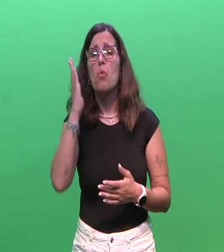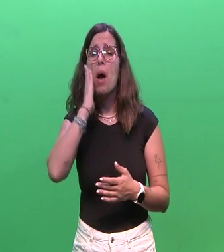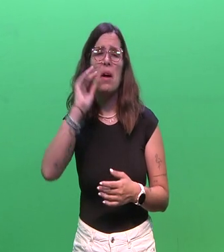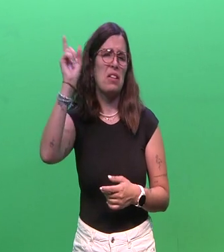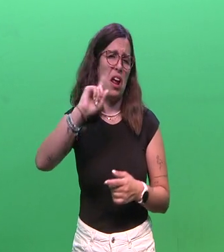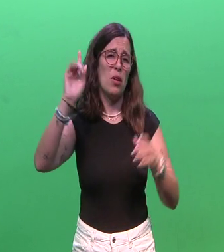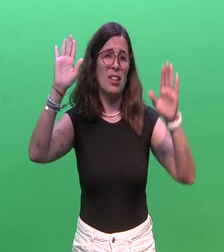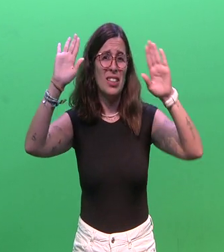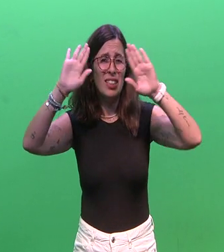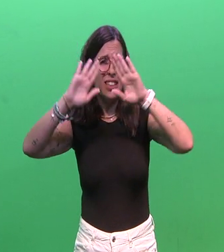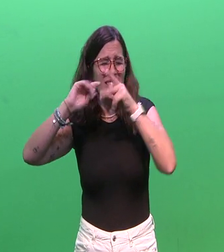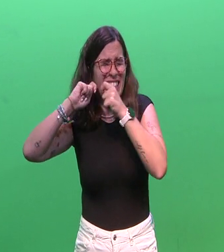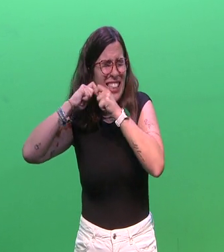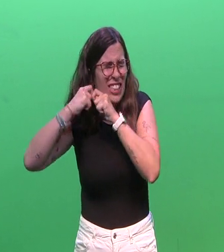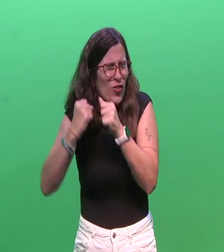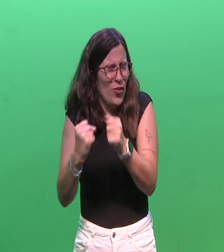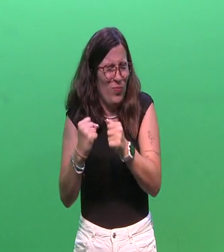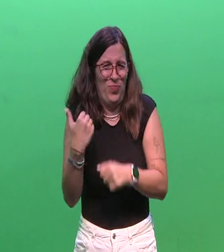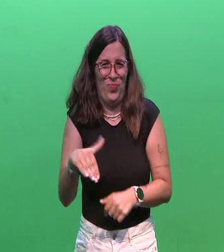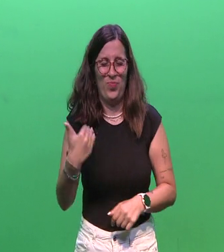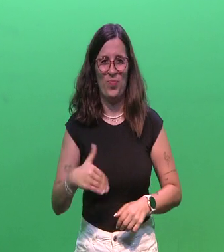Al matí, no. Però a la nit sento un dolor molt intens a l'orella.